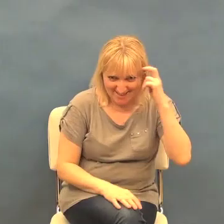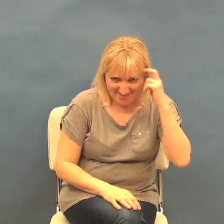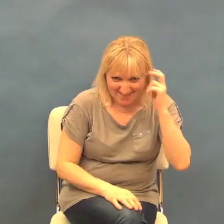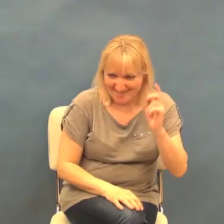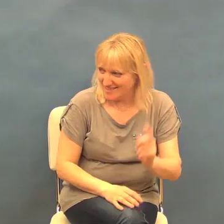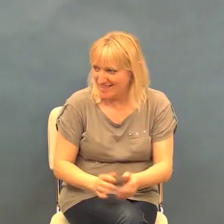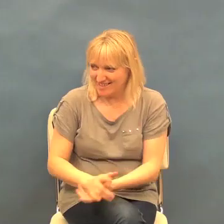Rozumiesz?